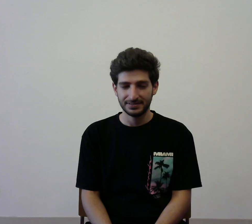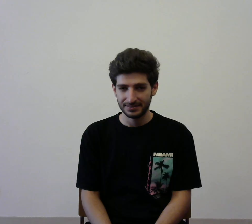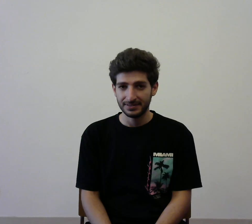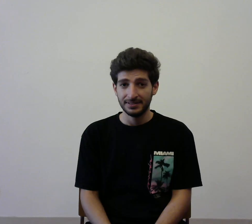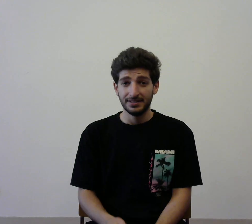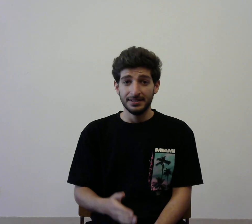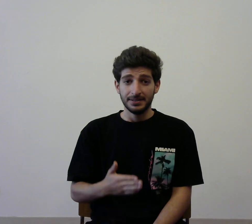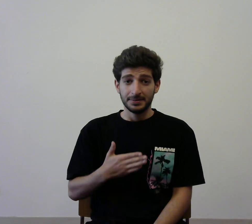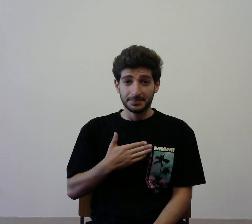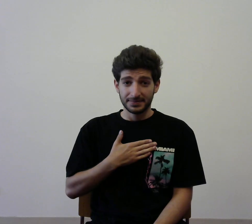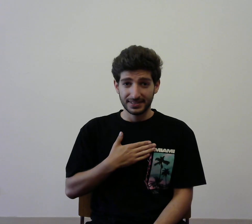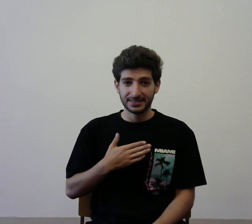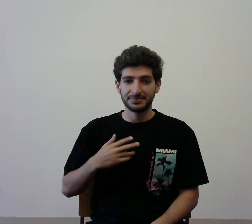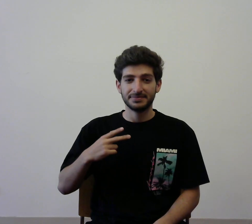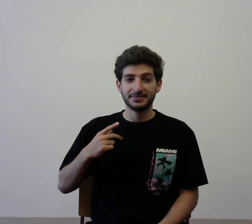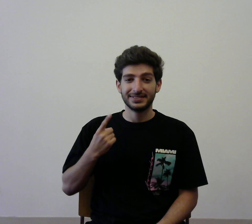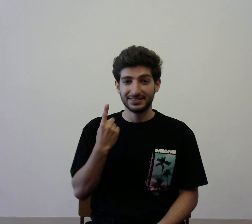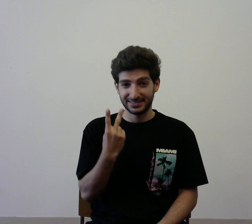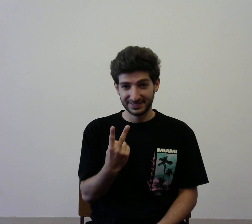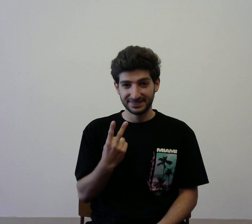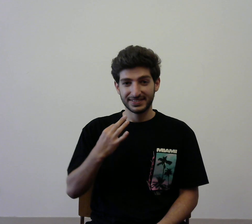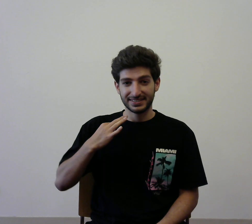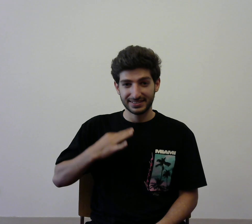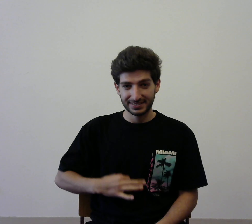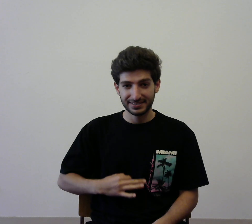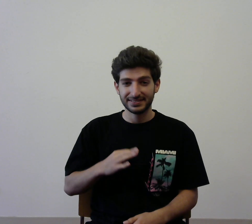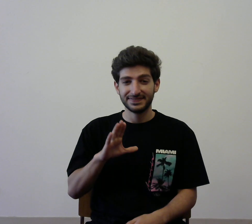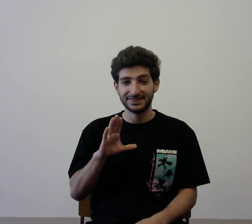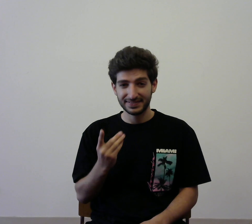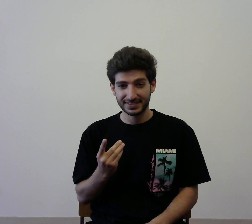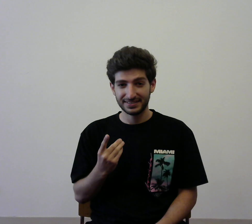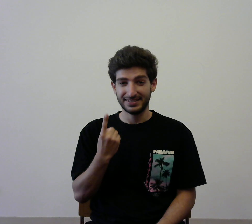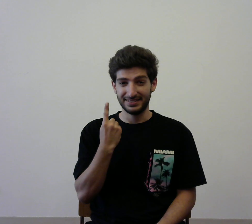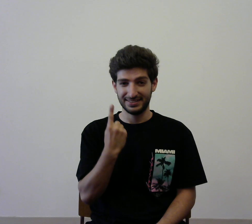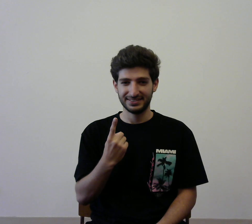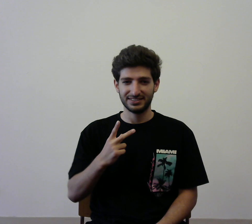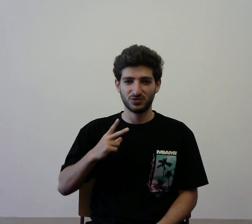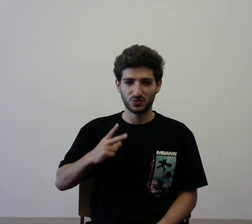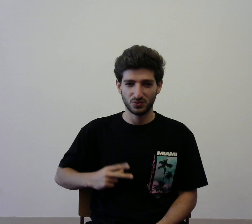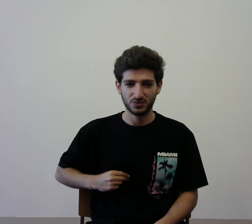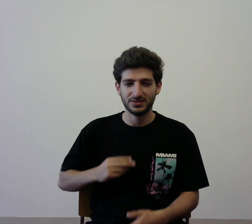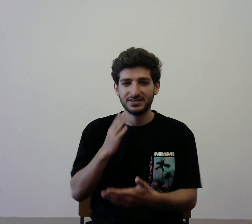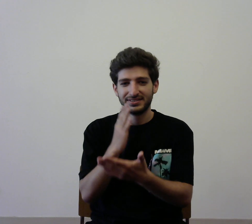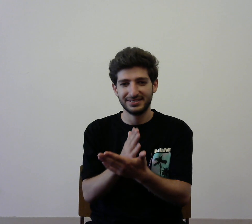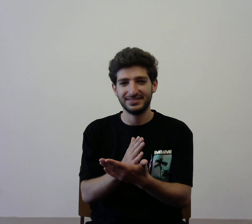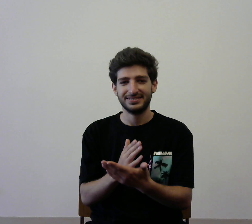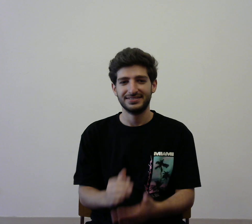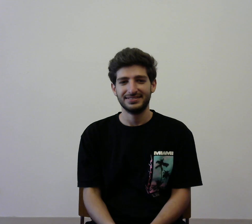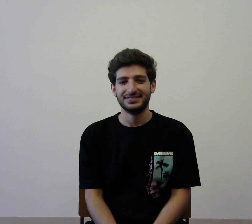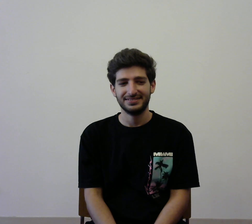Mənim 2 oğlum və 1 qızım var